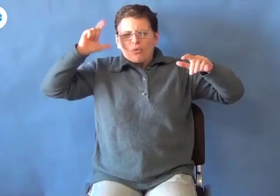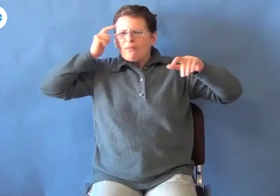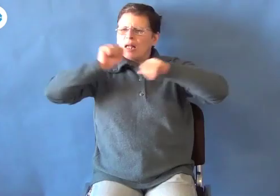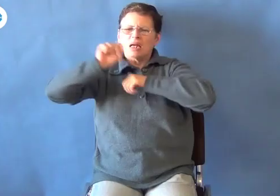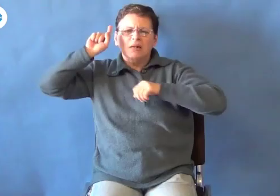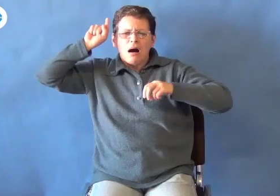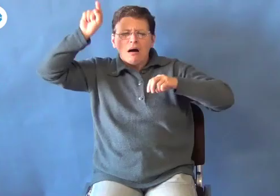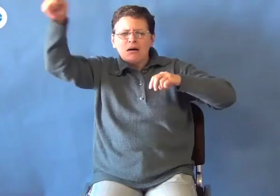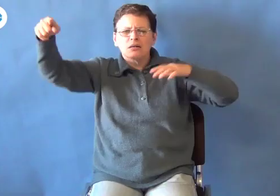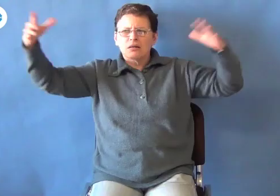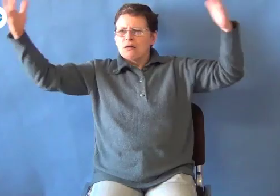Główny jest daleko...